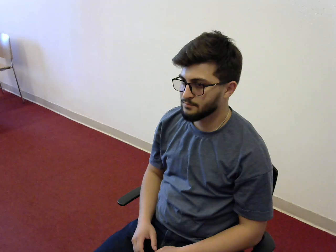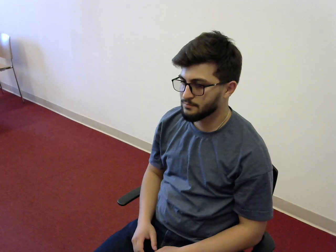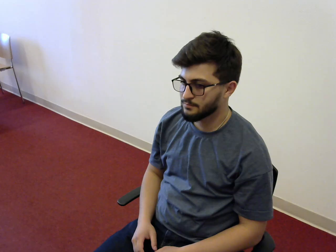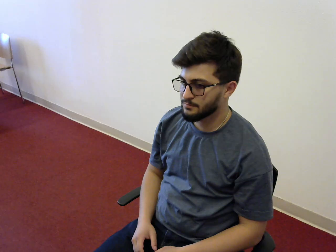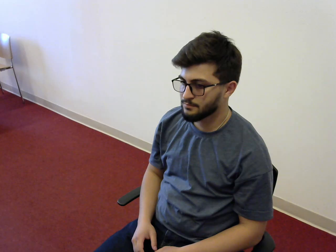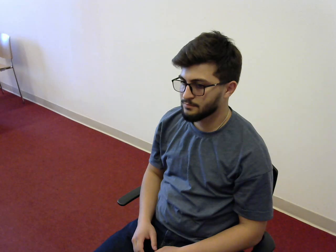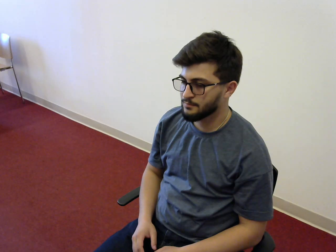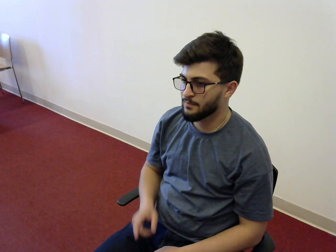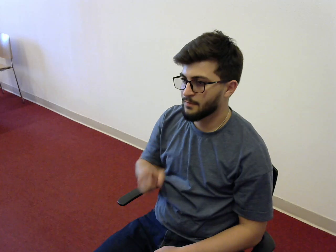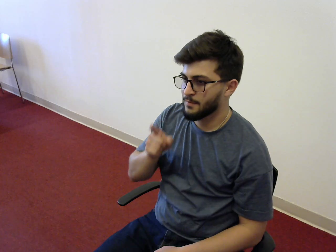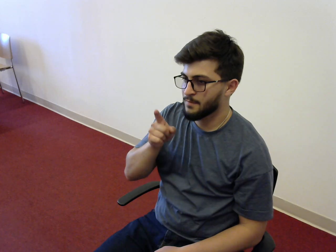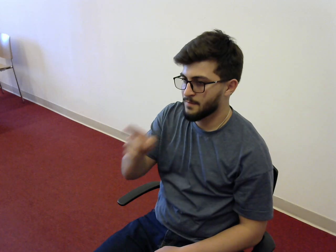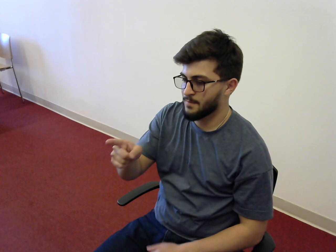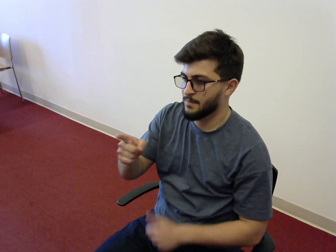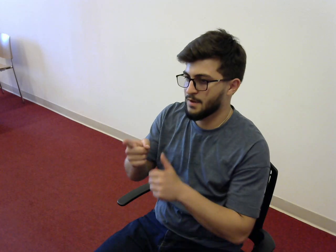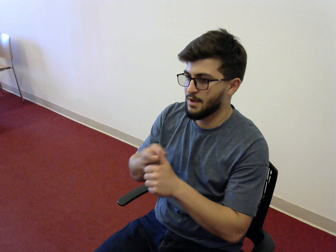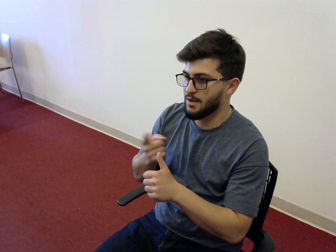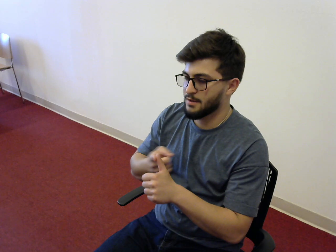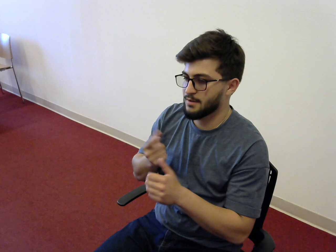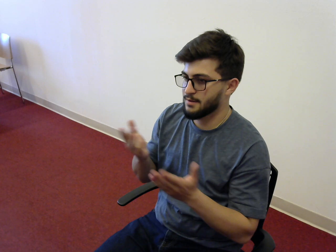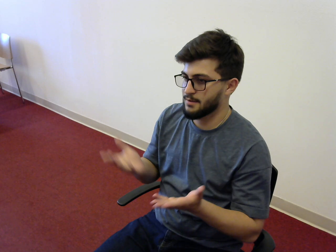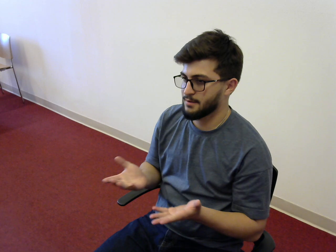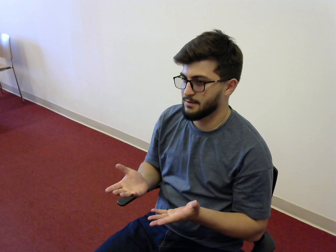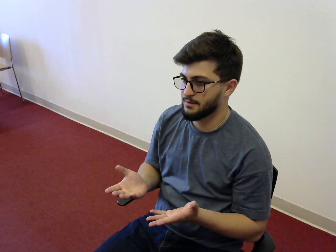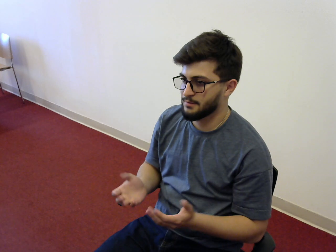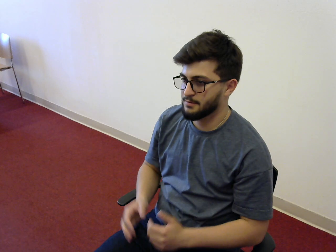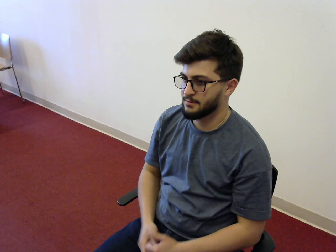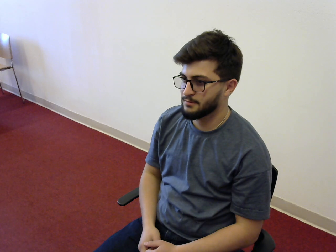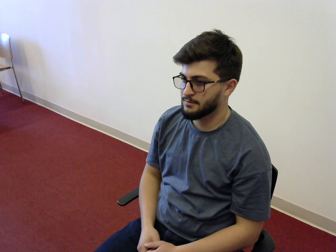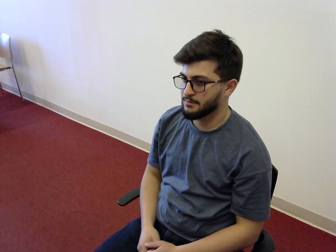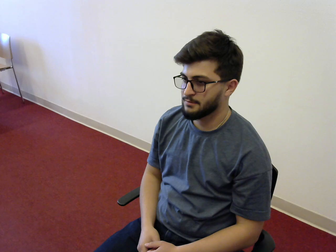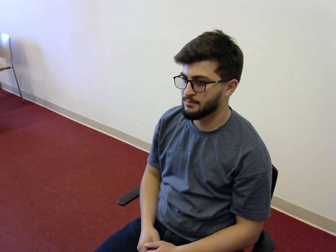Sizin adınız nədir?